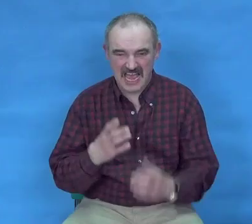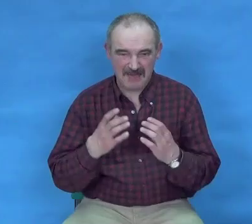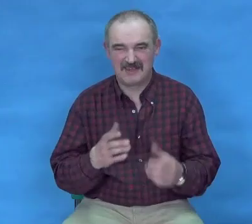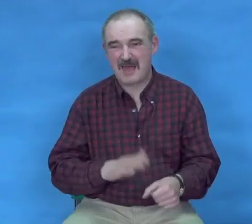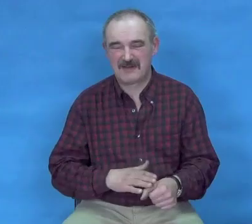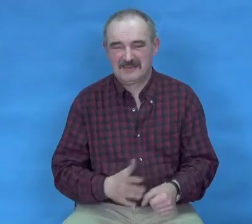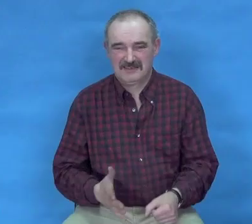Hamburger i piwo.